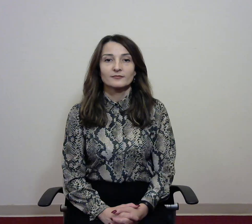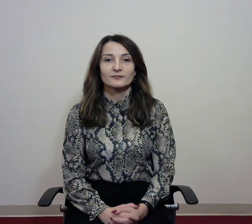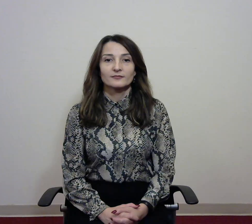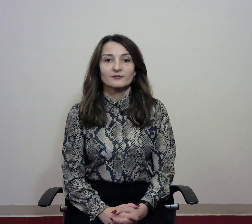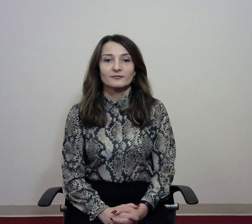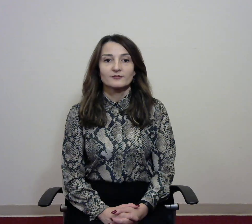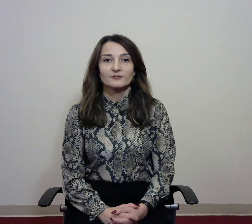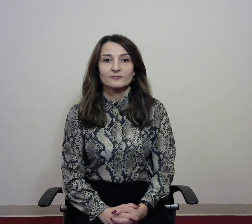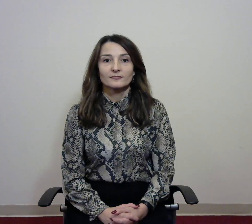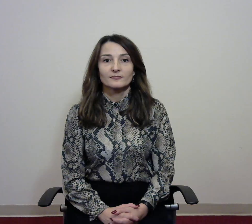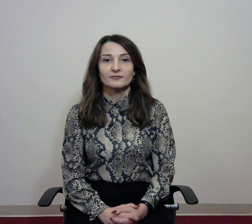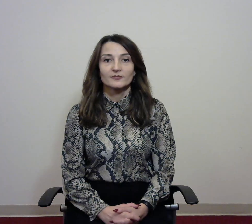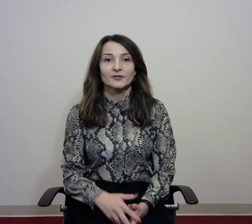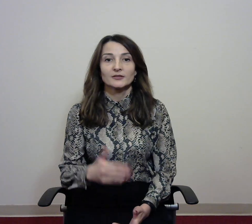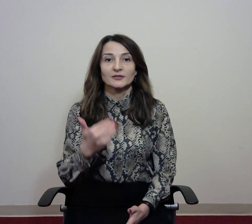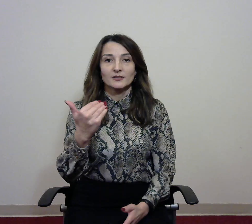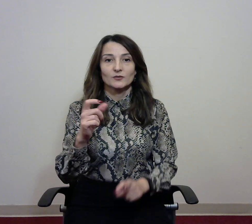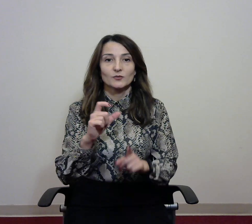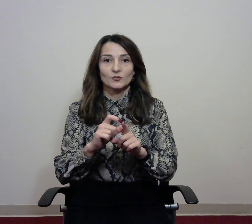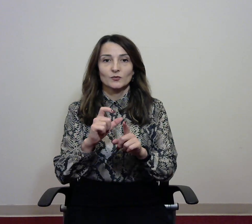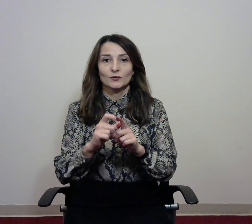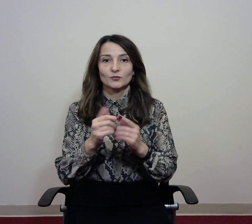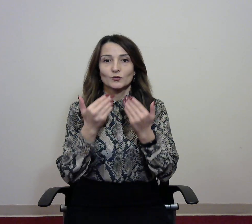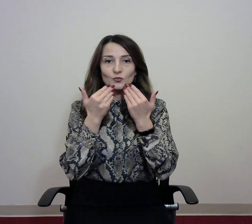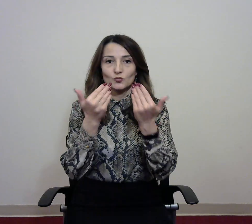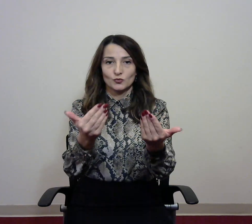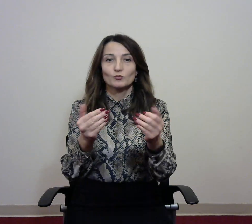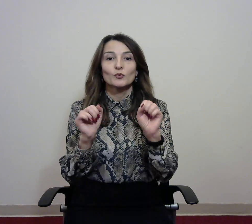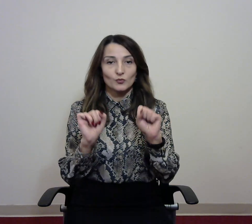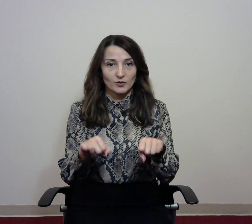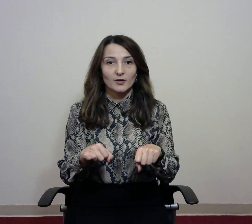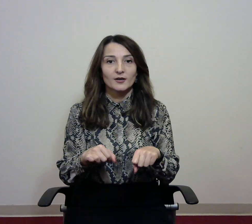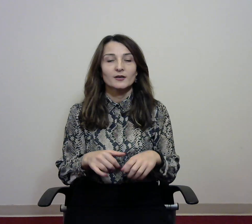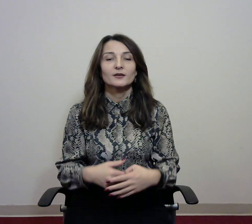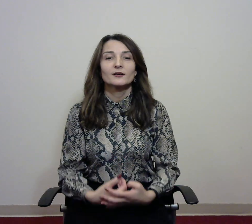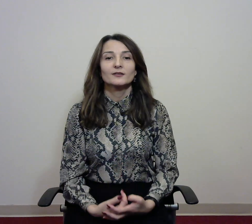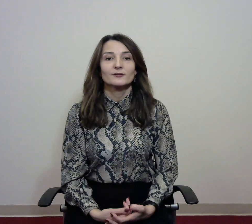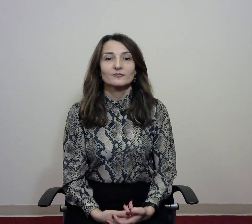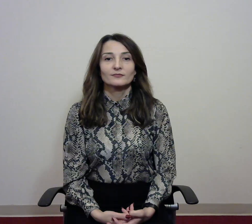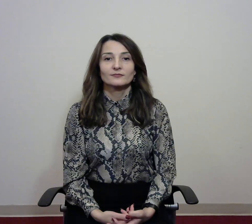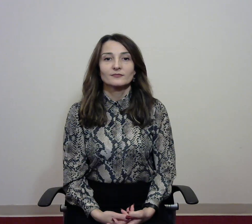Sizdən söz soruşmaq olar?